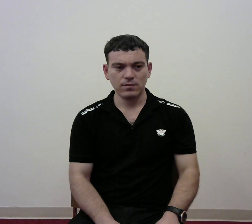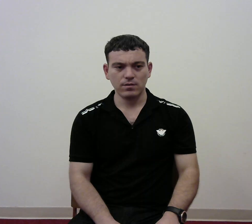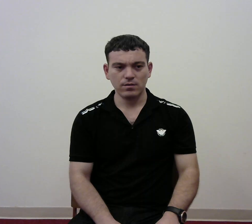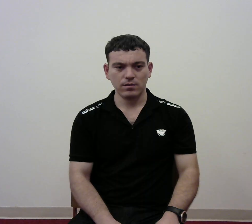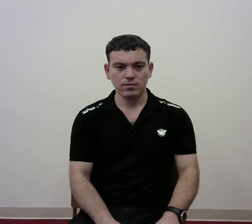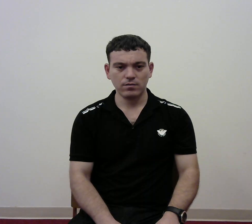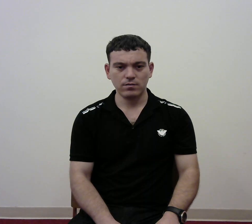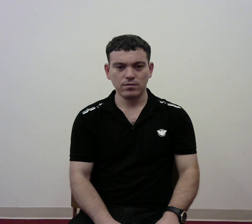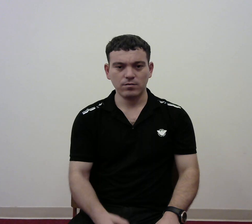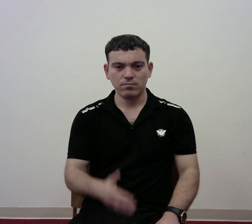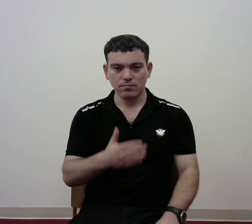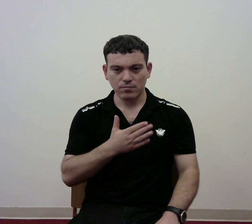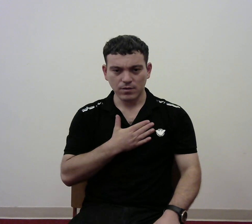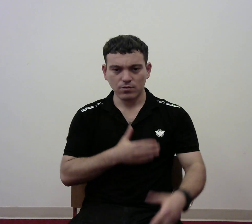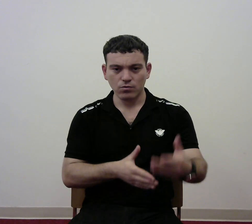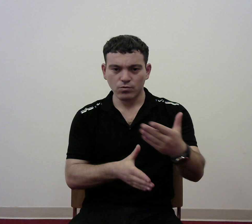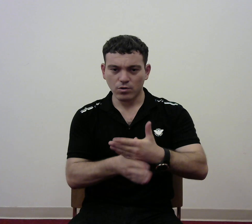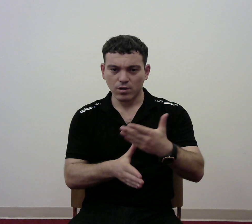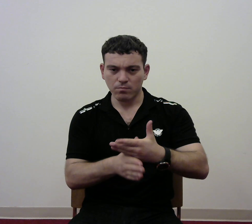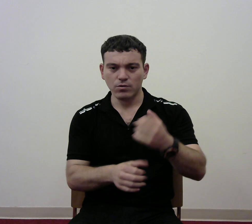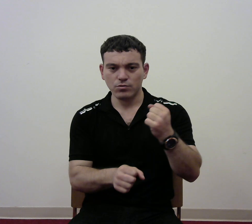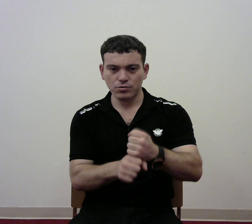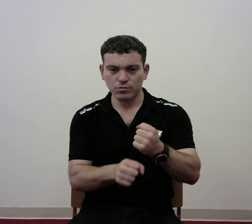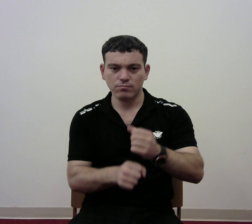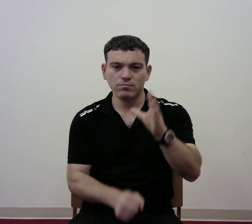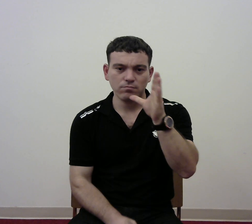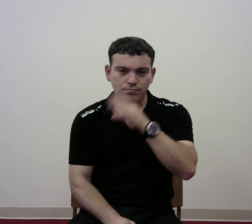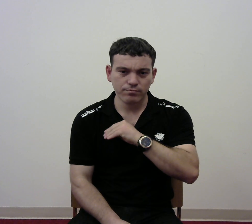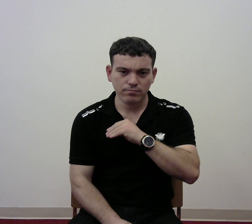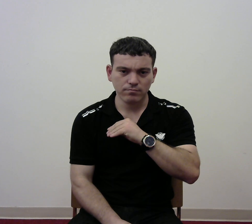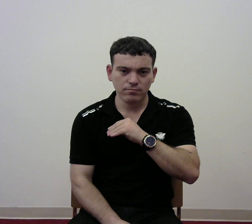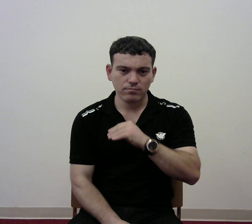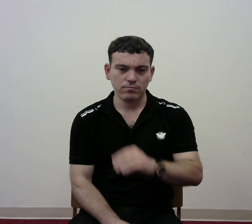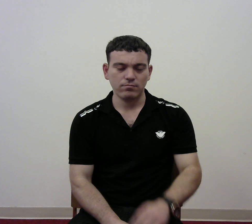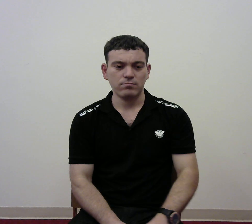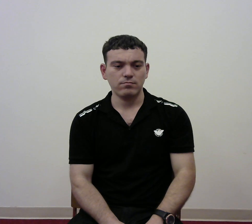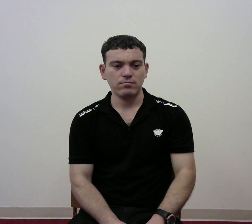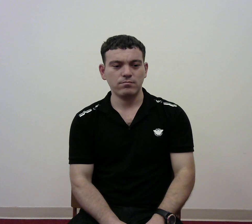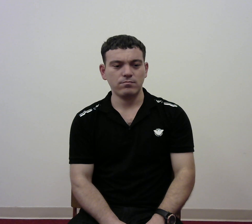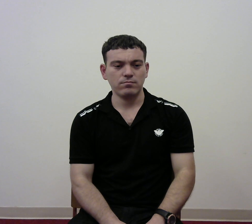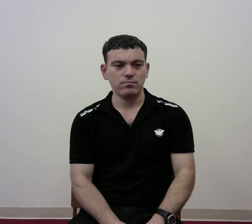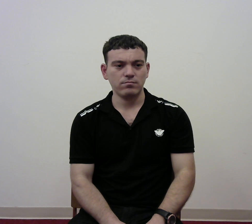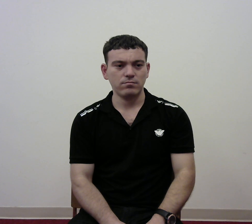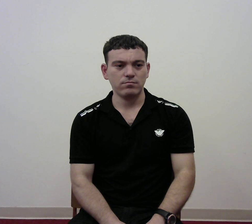Mənə kömək edə bilərsinizmi?